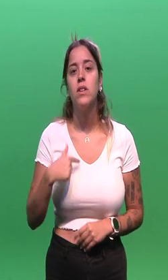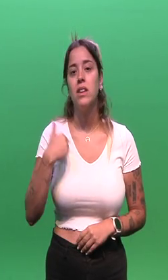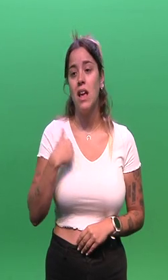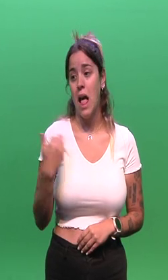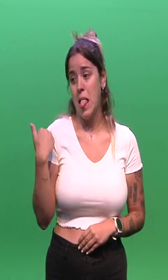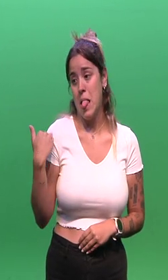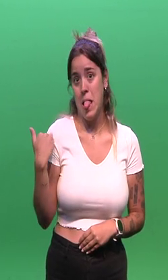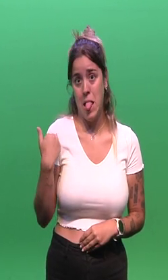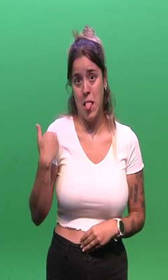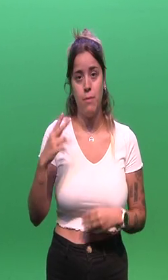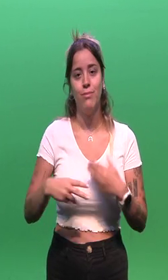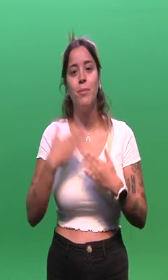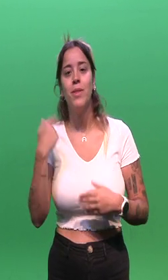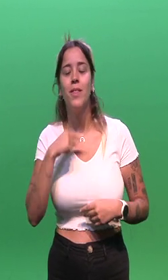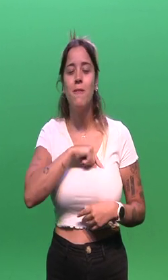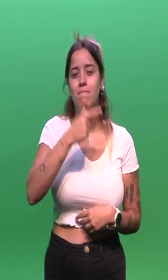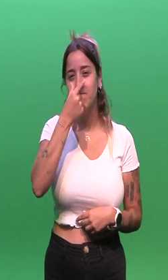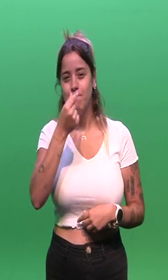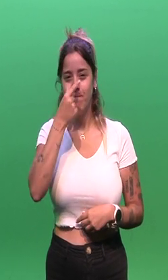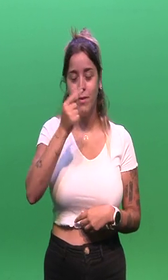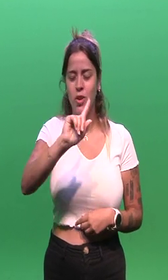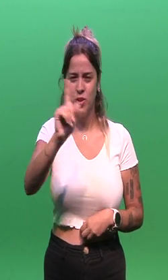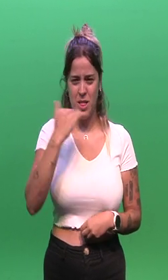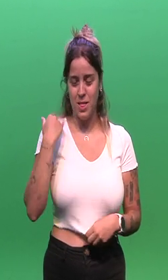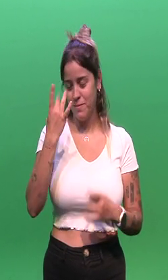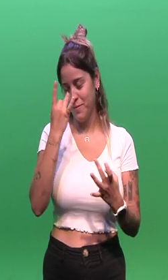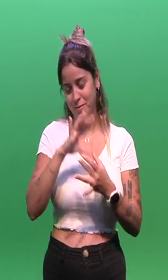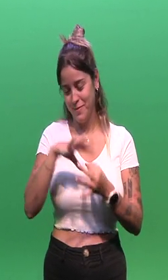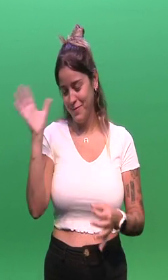Fa poc he començat a sentir que estic una mica constipada, però no té cap relació això, perdona.